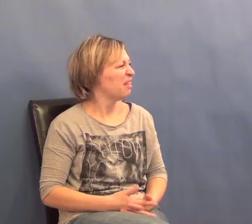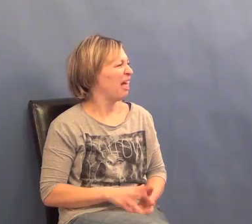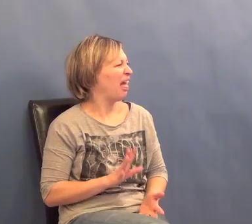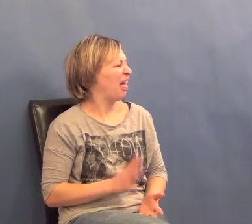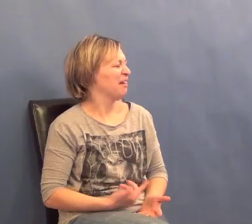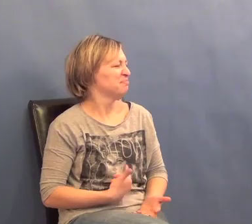Jestem dziwna.